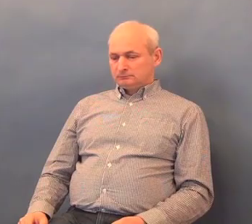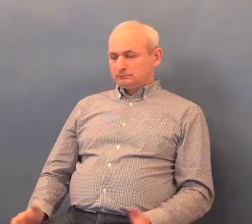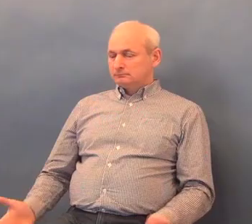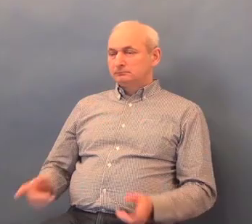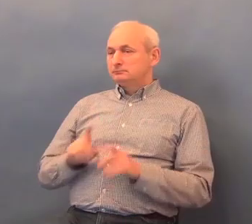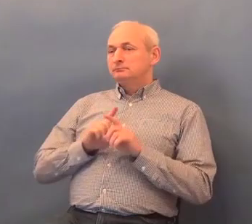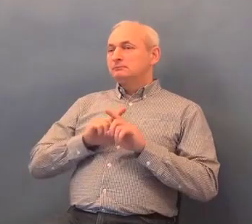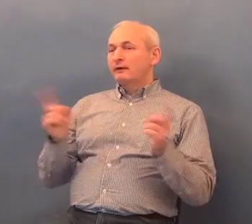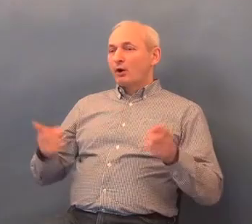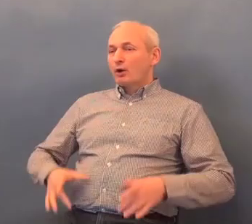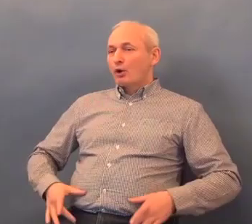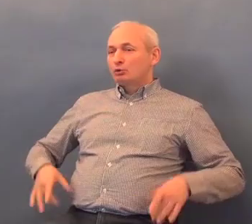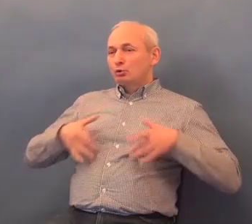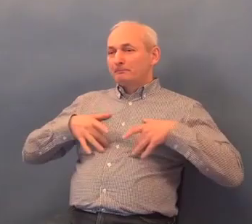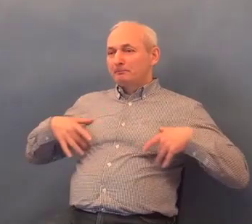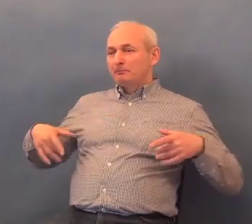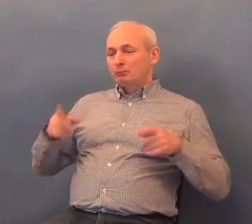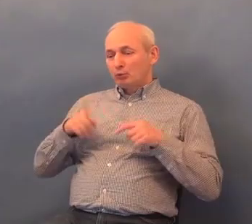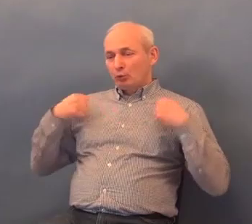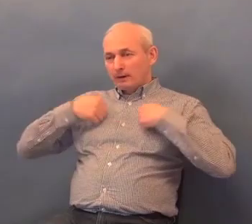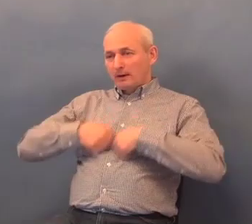Nie wolno mieć kostiumu dwuczęściowego, musi być normalne ubranie.